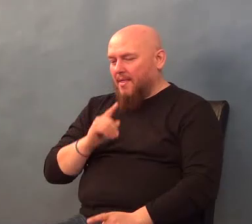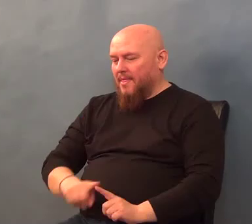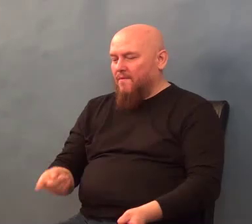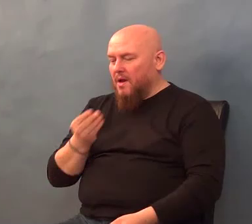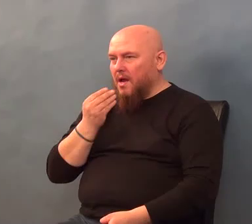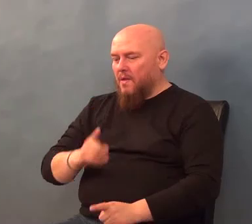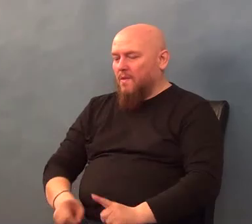Nie wolno jeść.